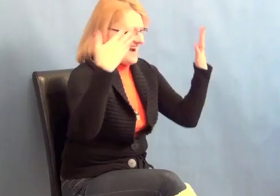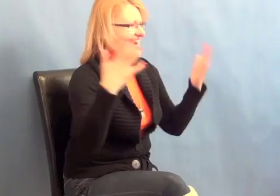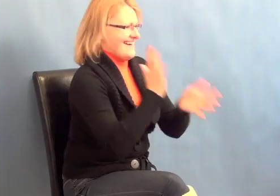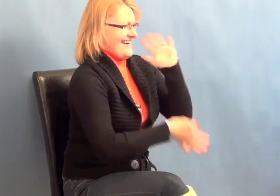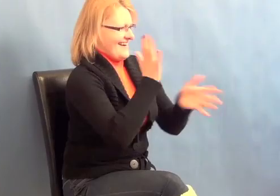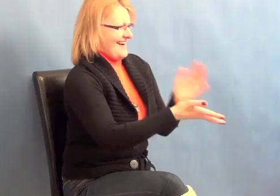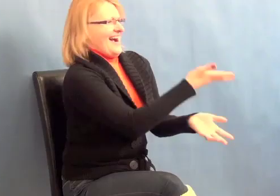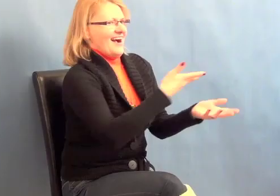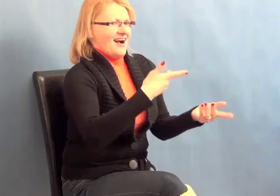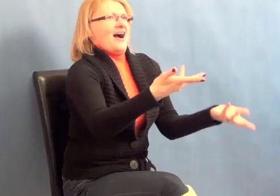Migają, rozmawiają.